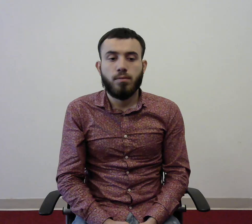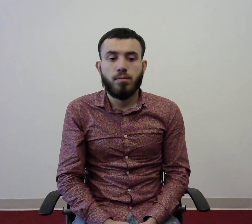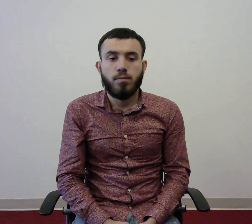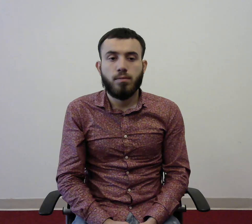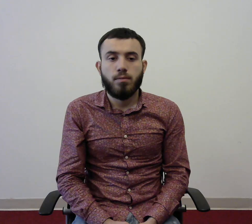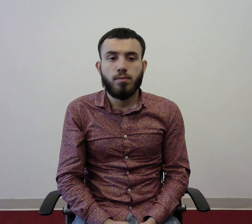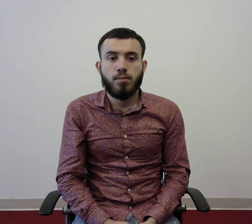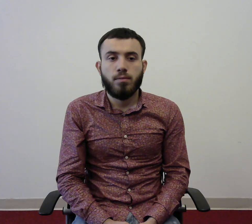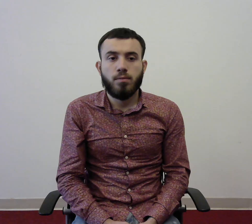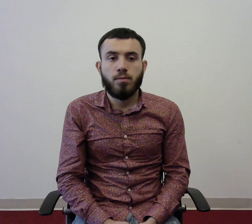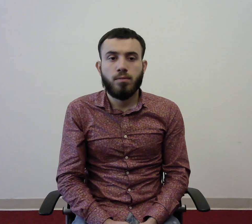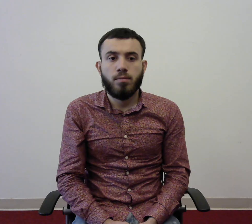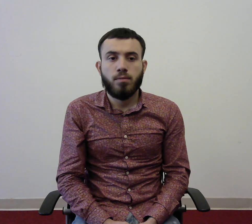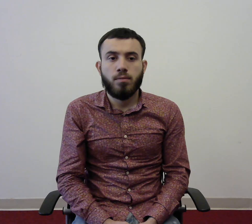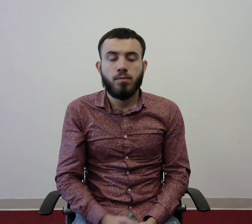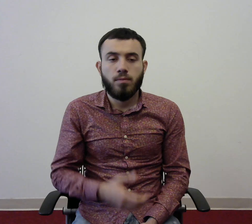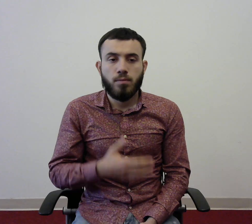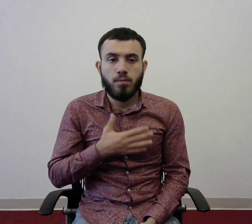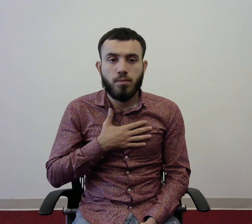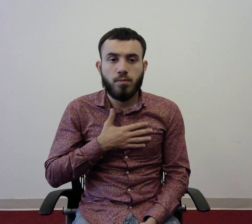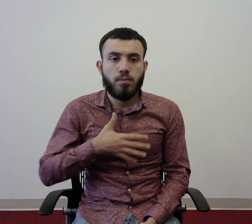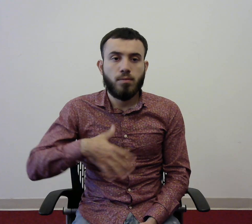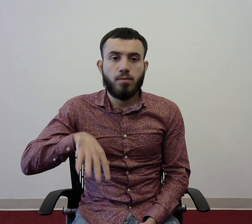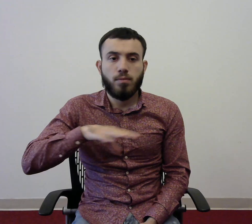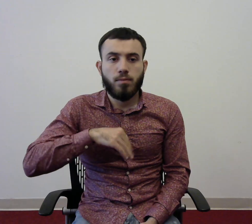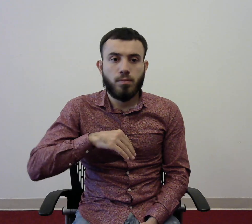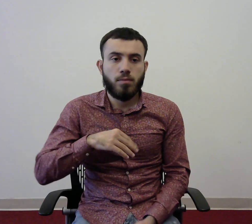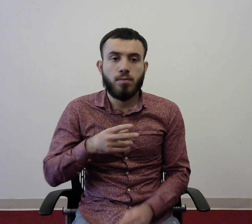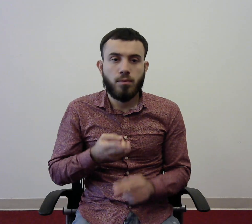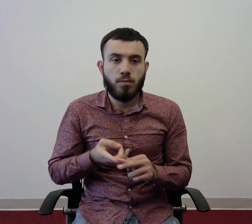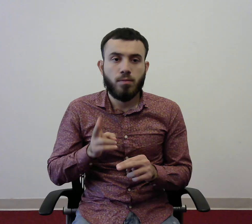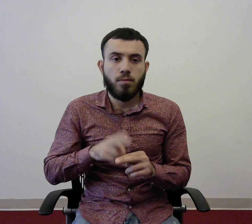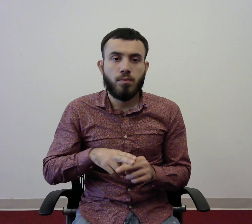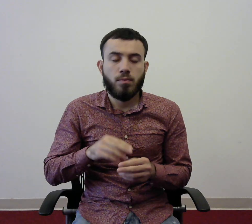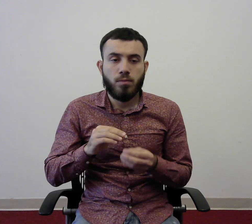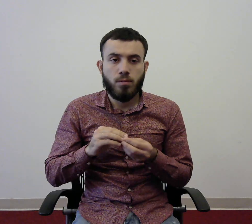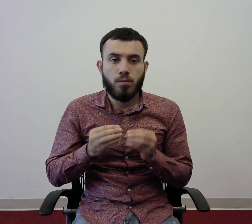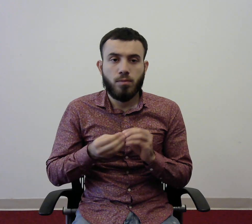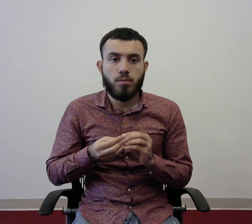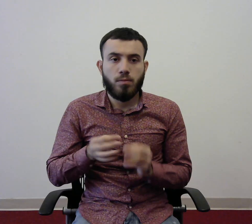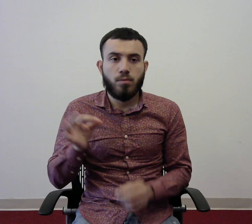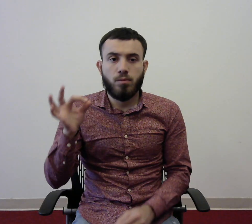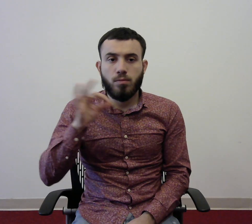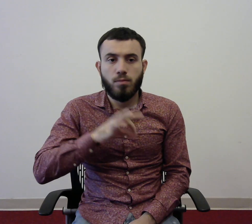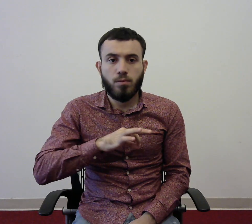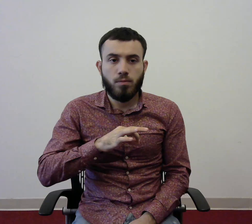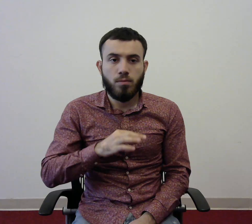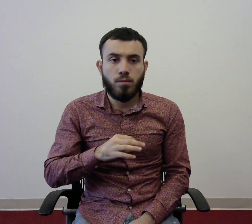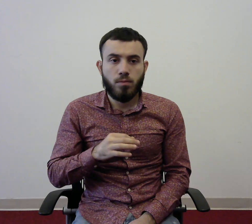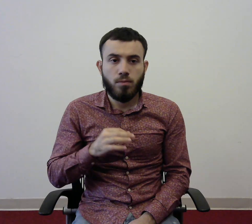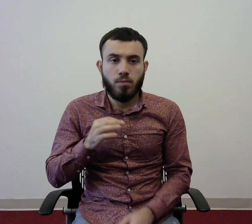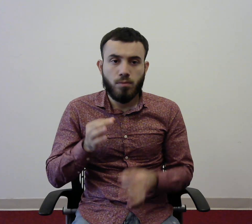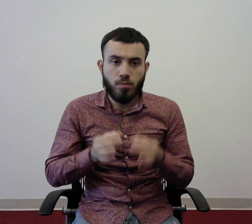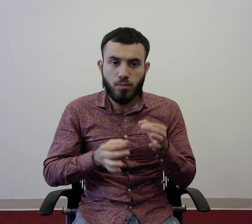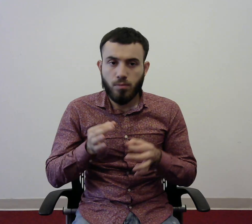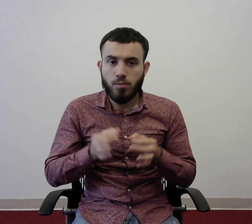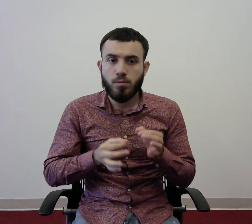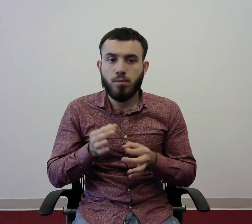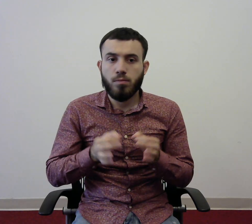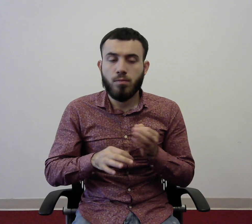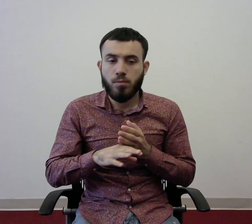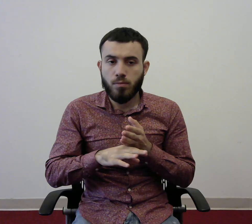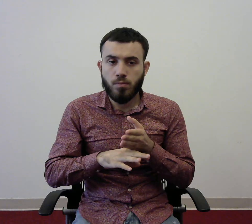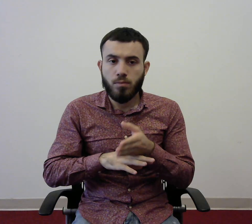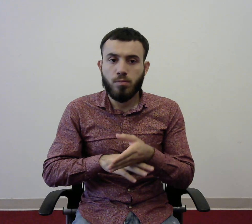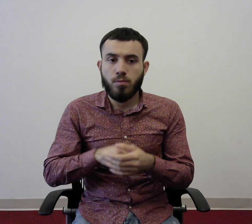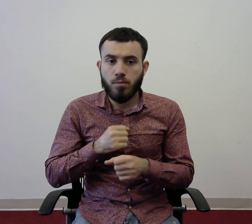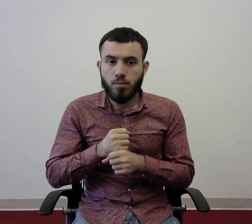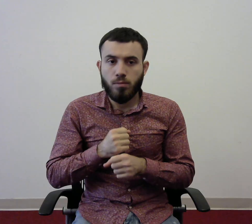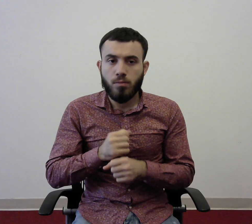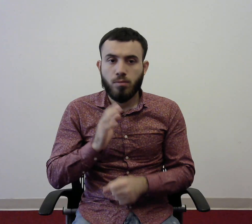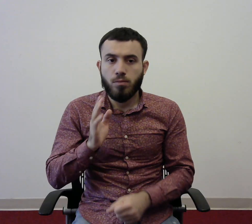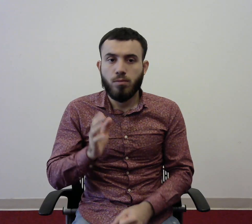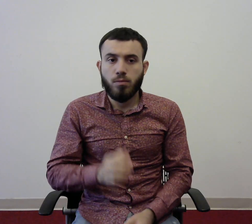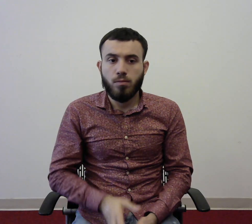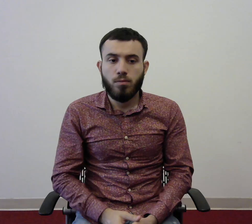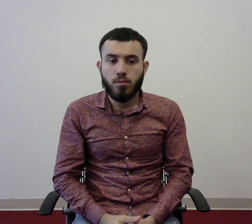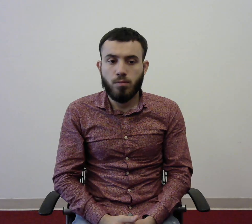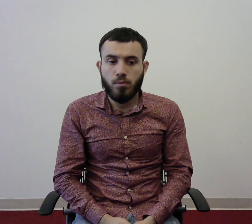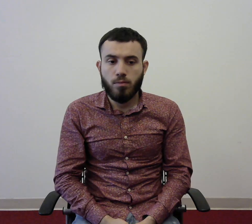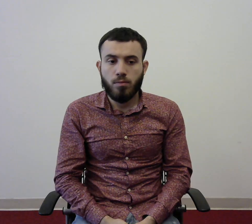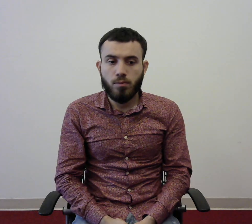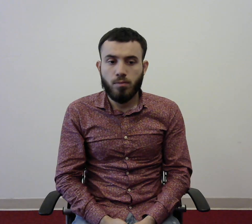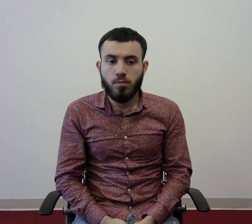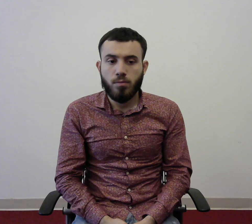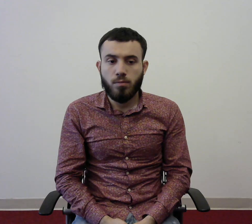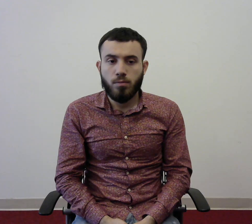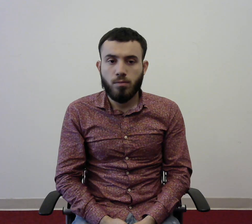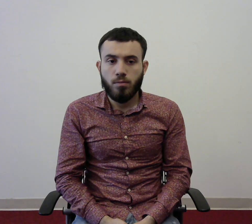Biz bu məsələ ilə bağlı məhkəməyə müraciət edəcəyik